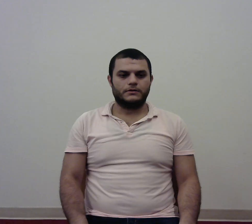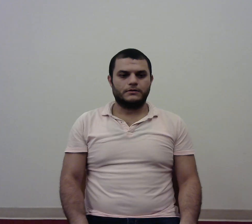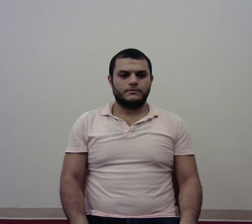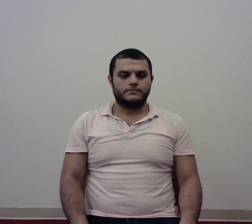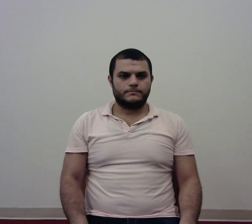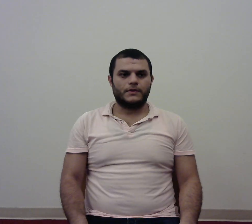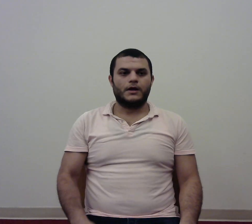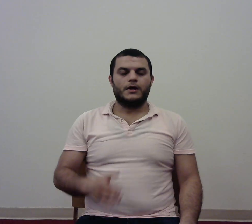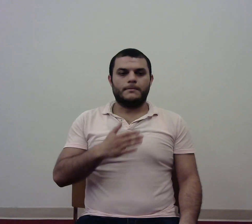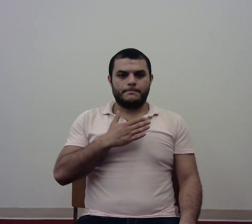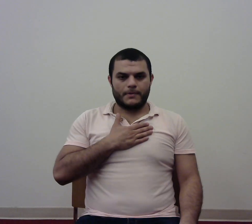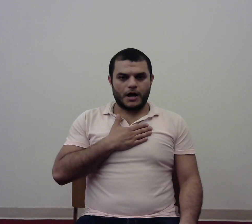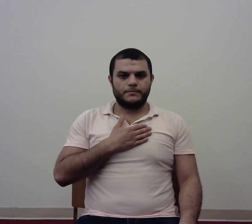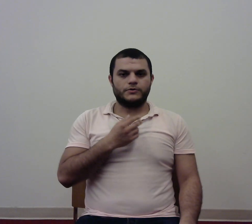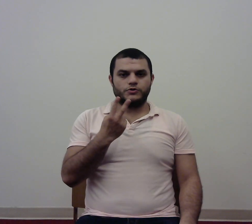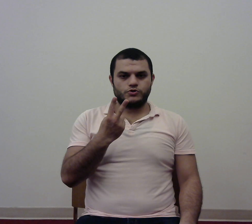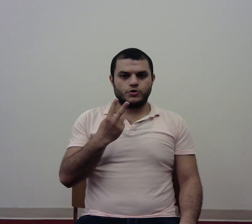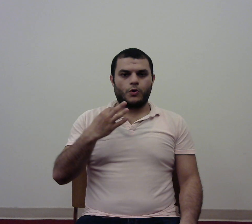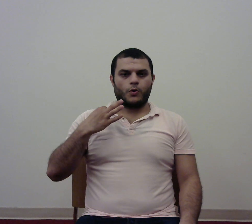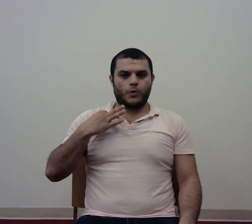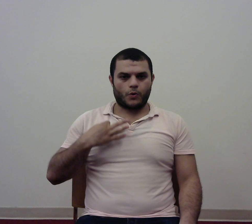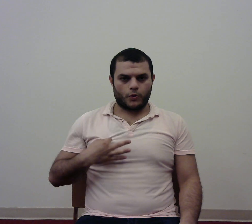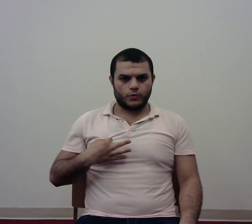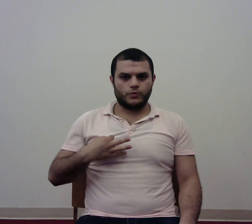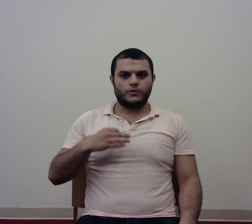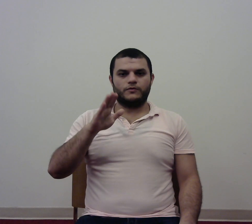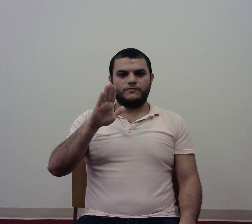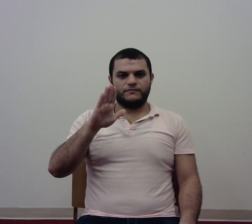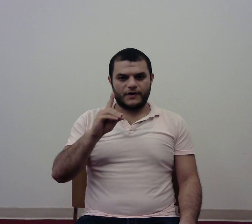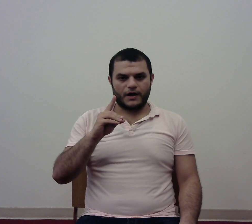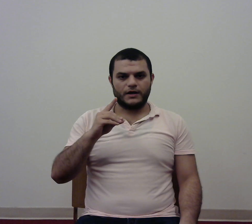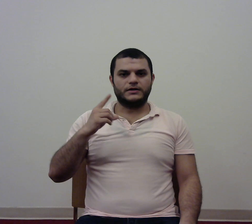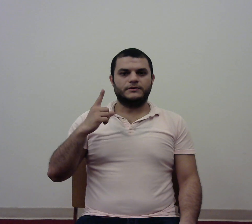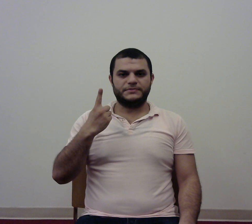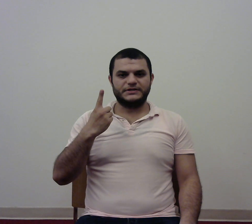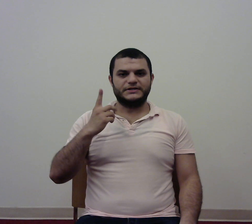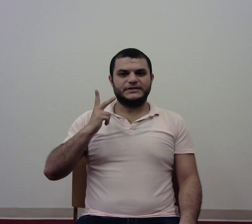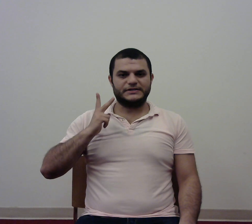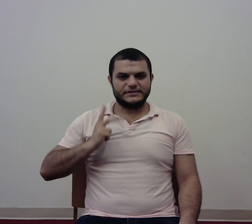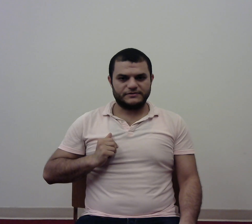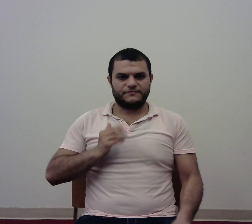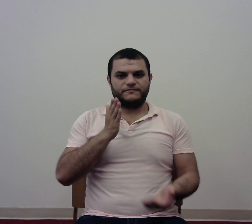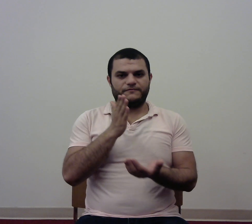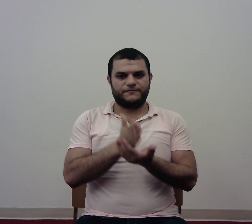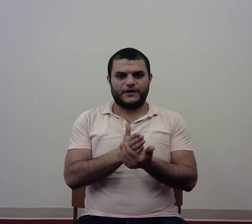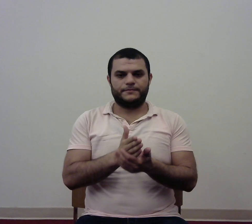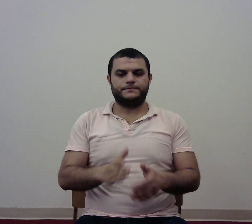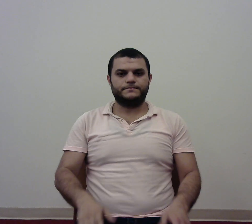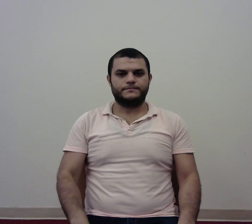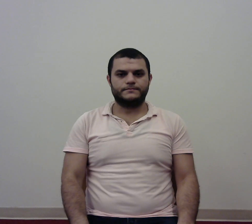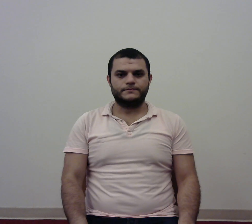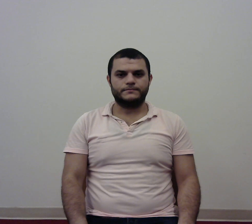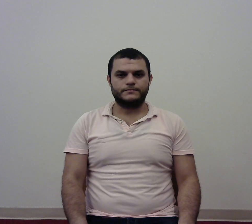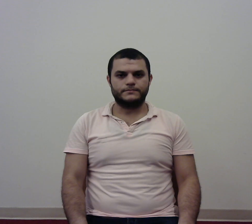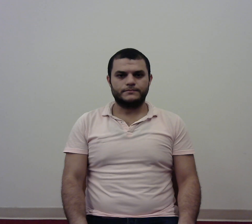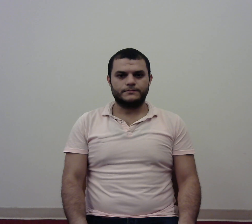Mənim 2 oğlum və 1 qızım var